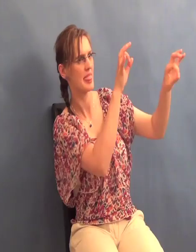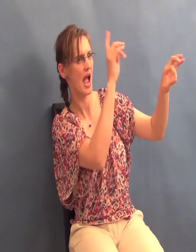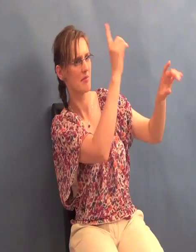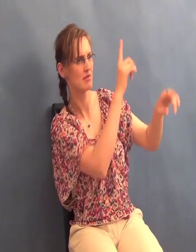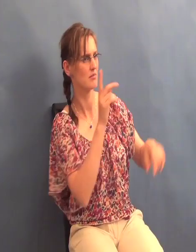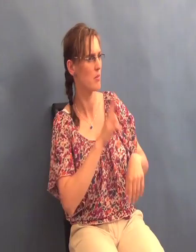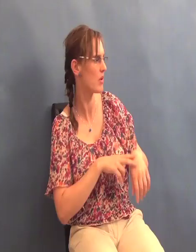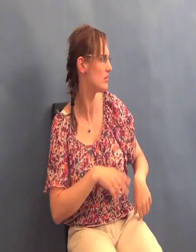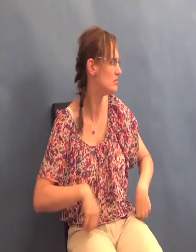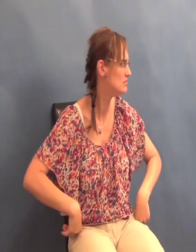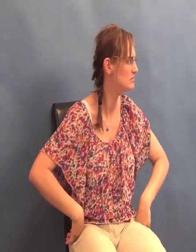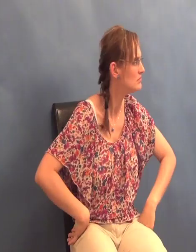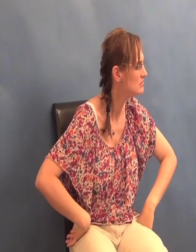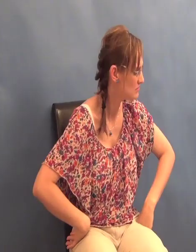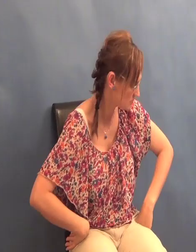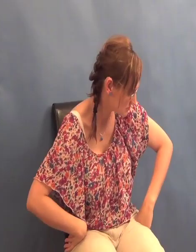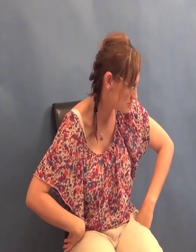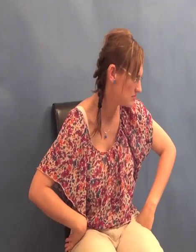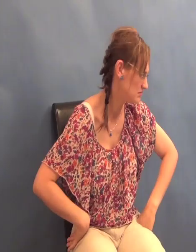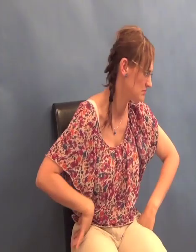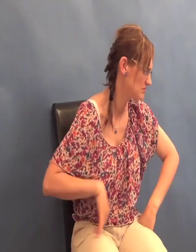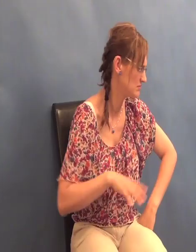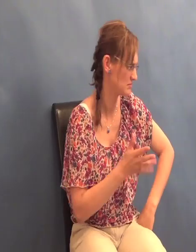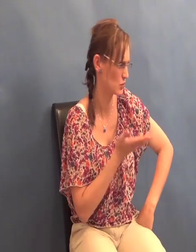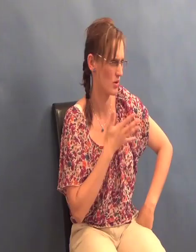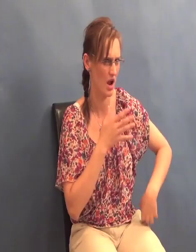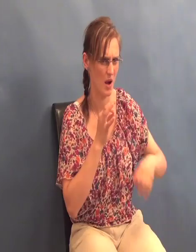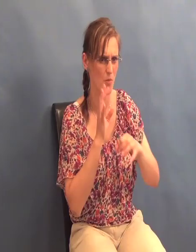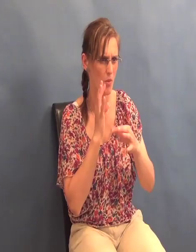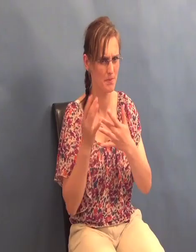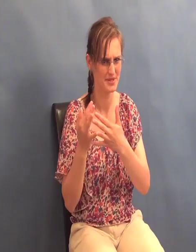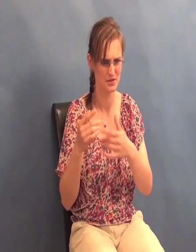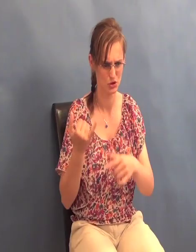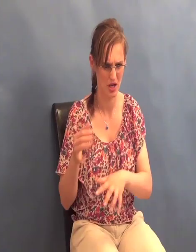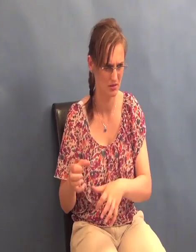Policjant podchodzi i przygląda się mu, wydaje się, że coś jest nie tak, szczególnie, że w pobliżu był chłopiec...